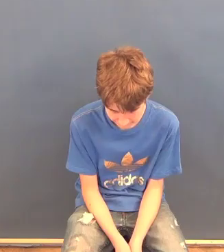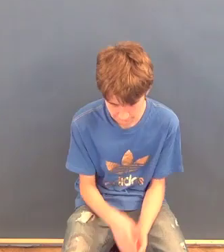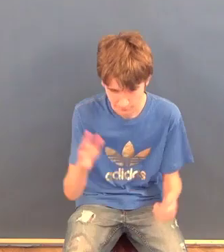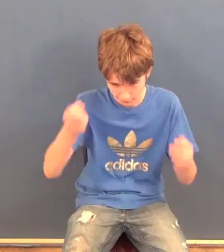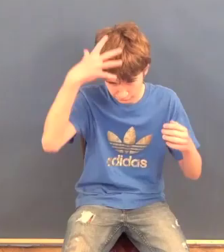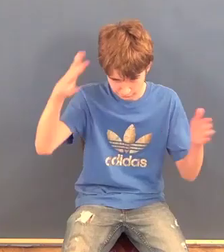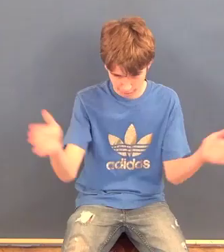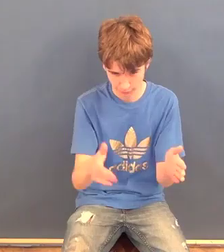Prysznic jest za mały.